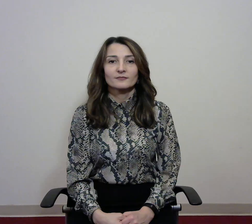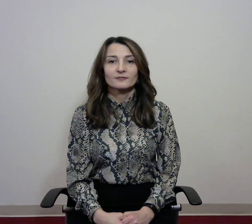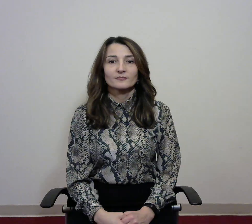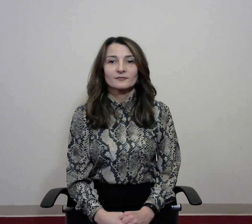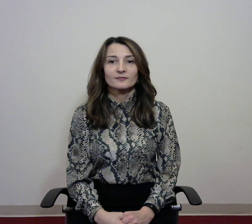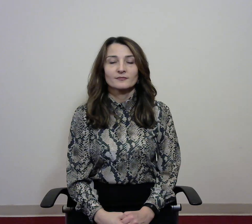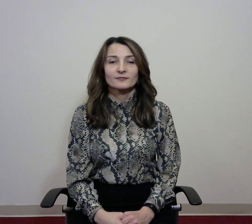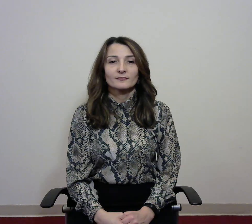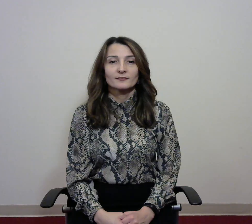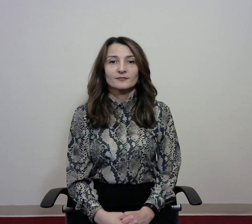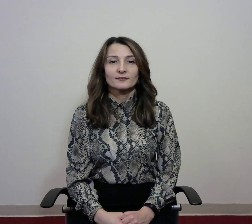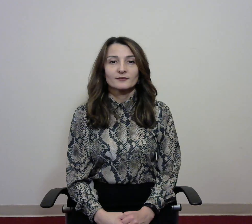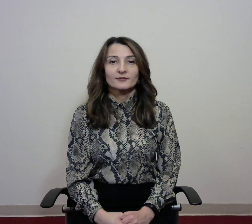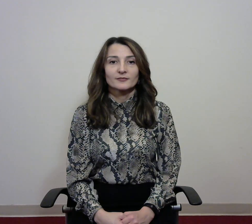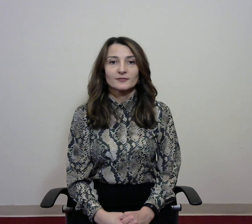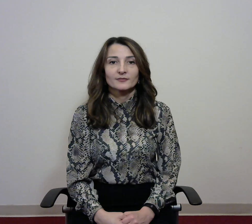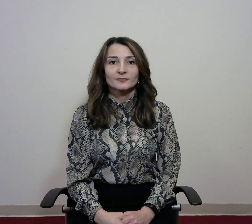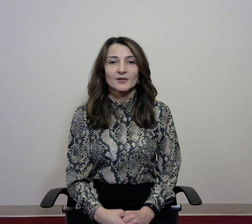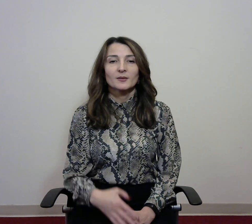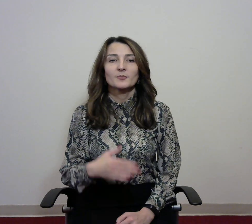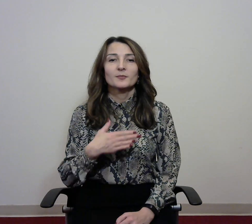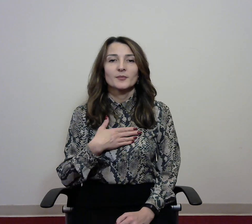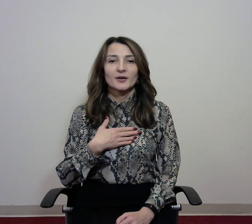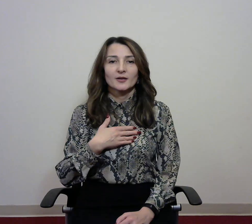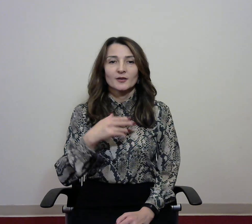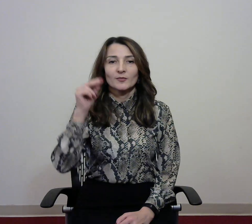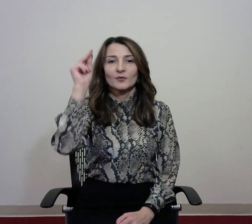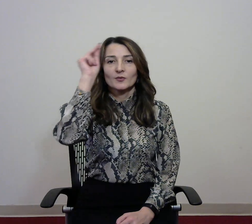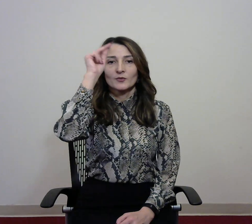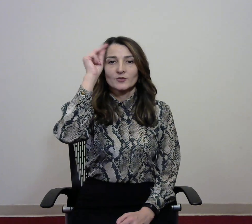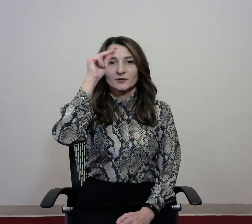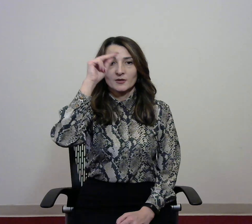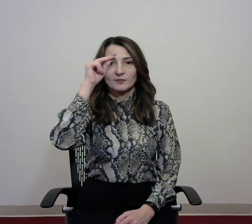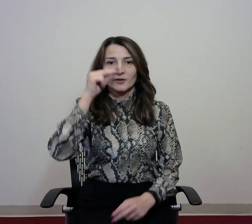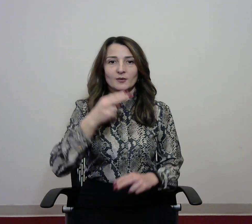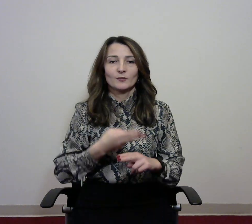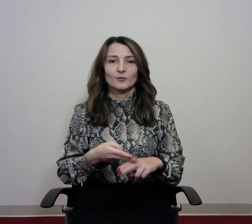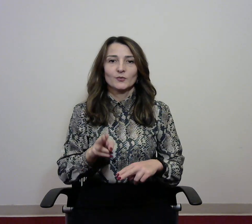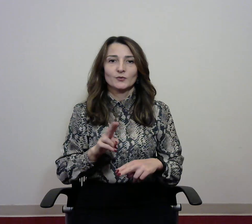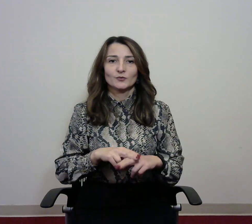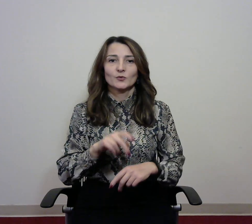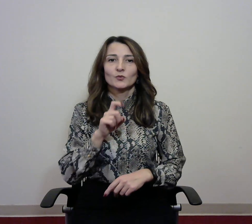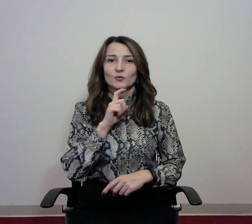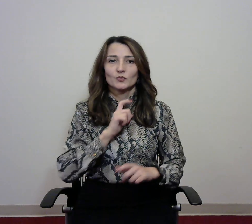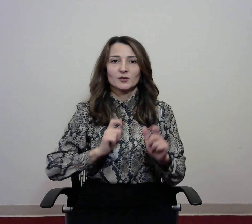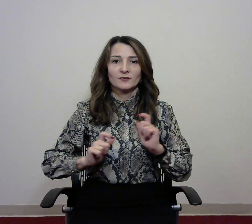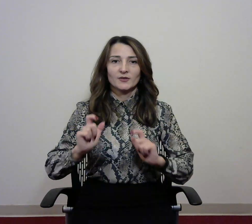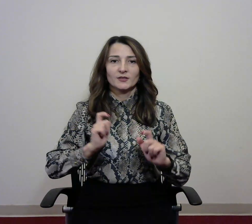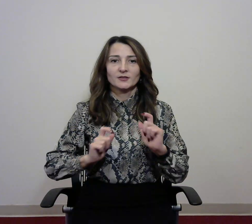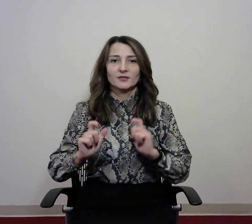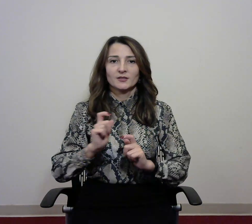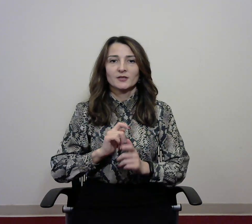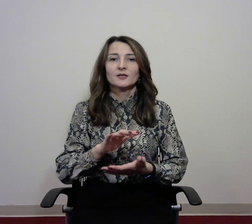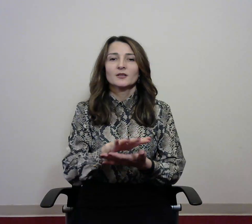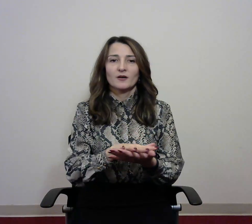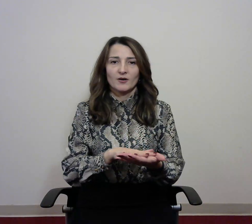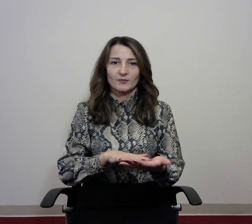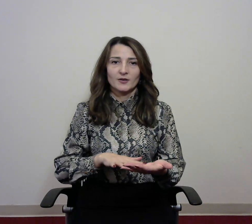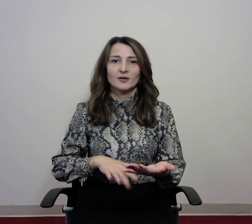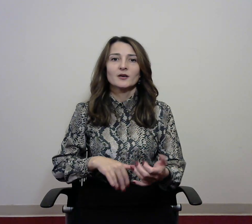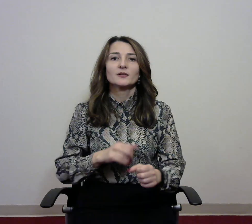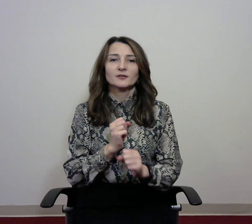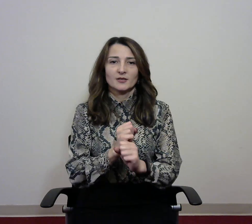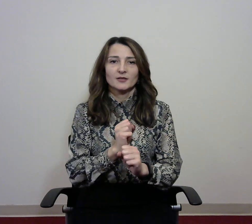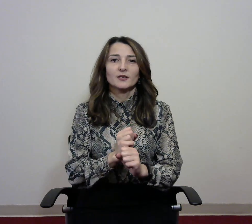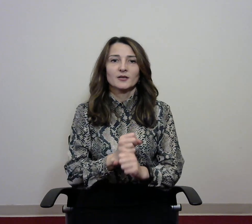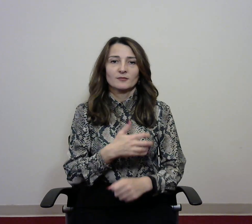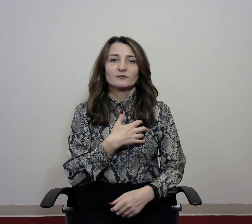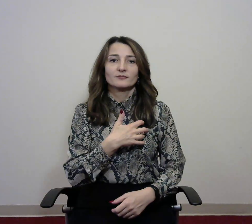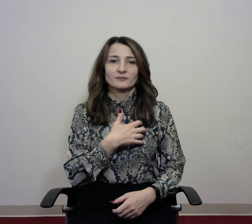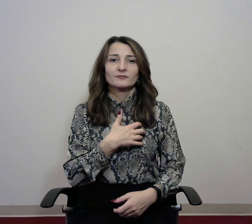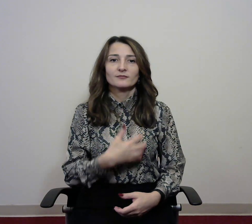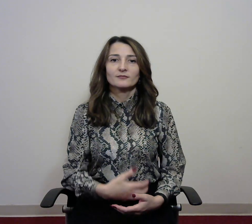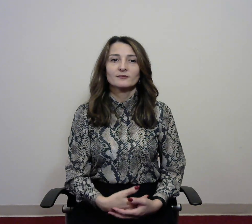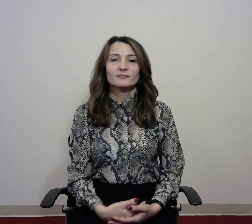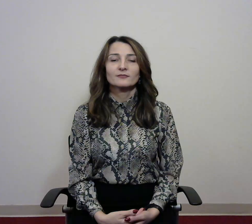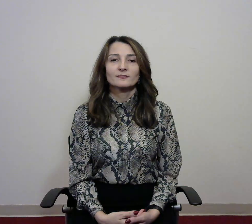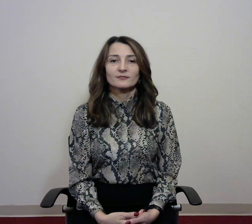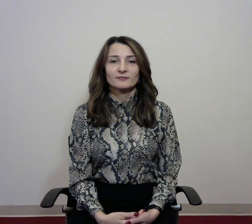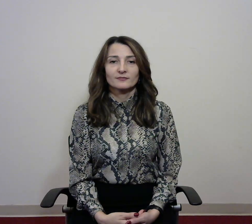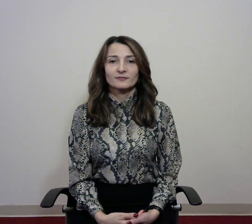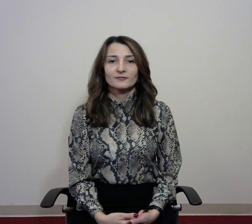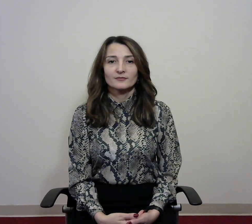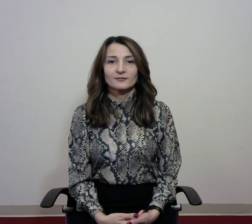Mən təhsilimi bu universitetdə davam etmək istəyirəm